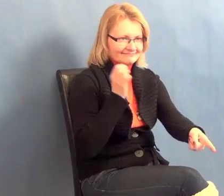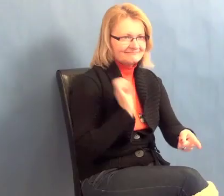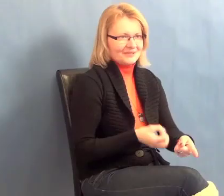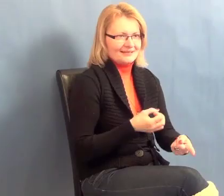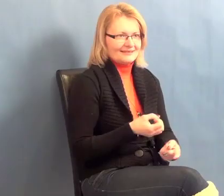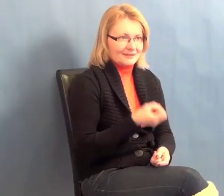Prysznic, tak.